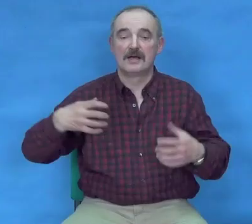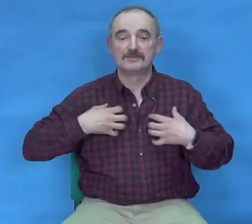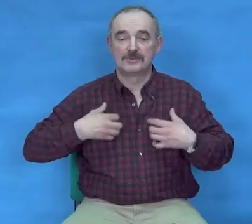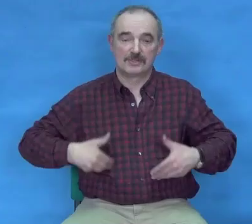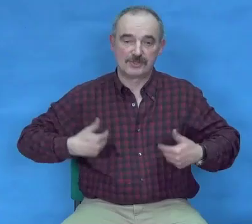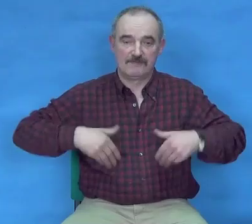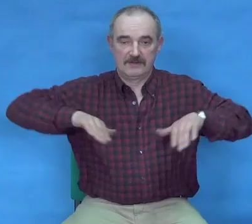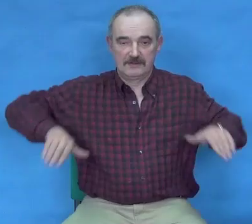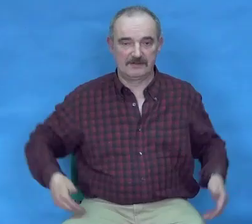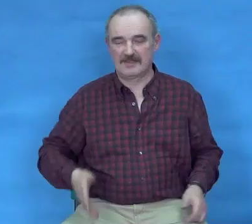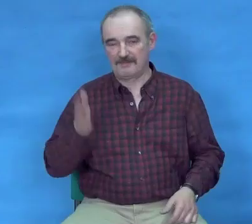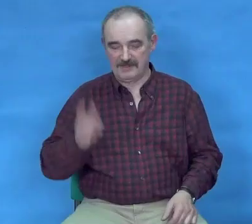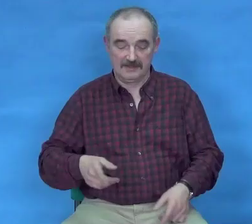Można stracić życie lub zdrowie.